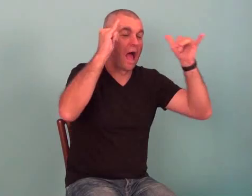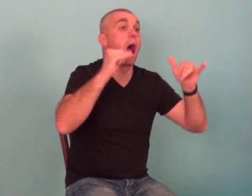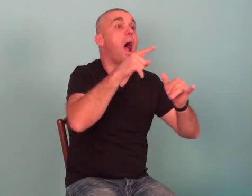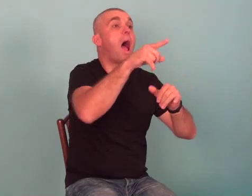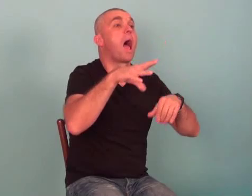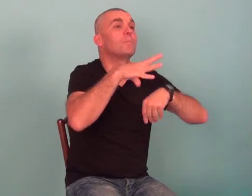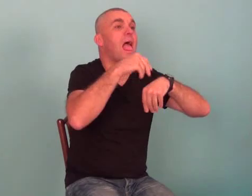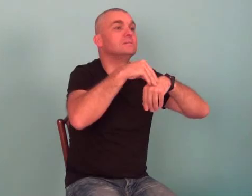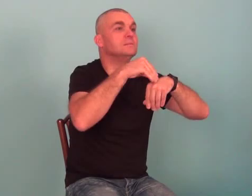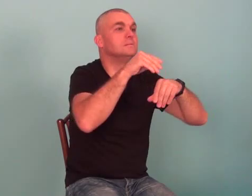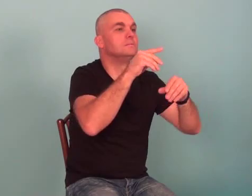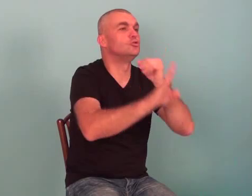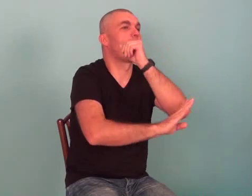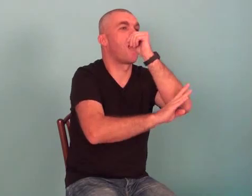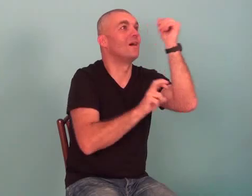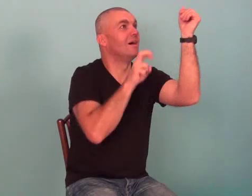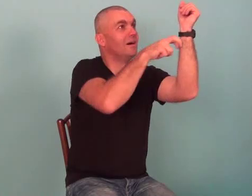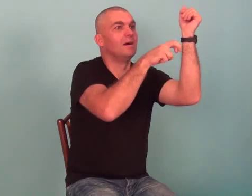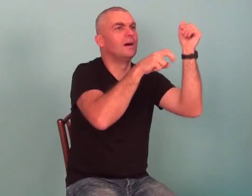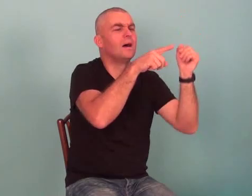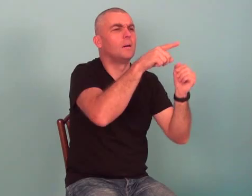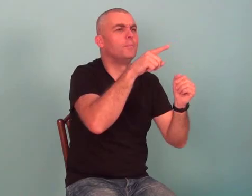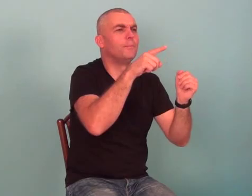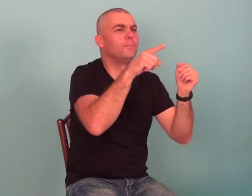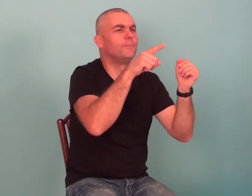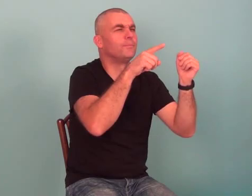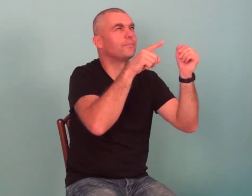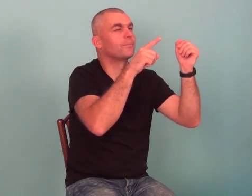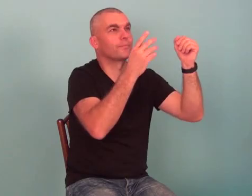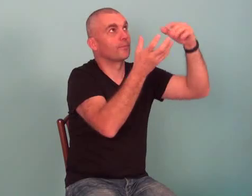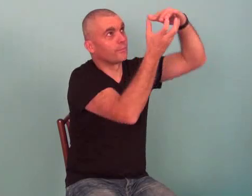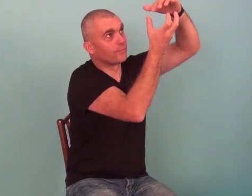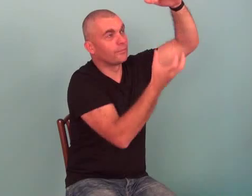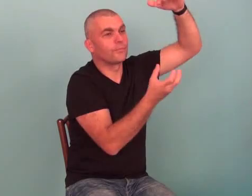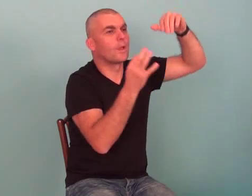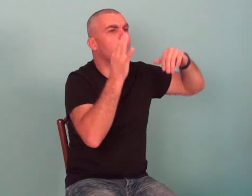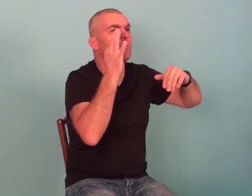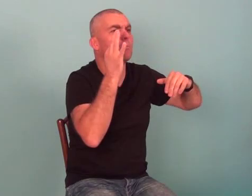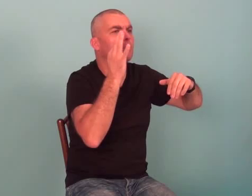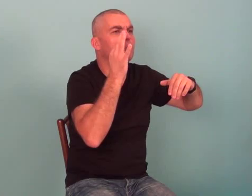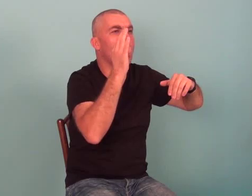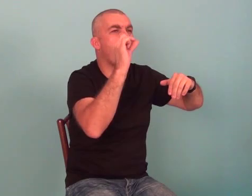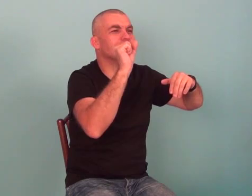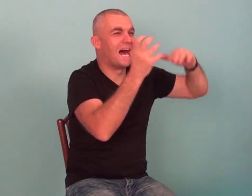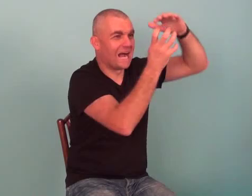Pies skacze na drzewo, na którym wisi ul os.